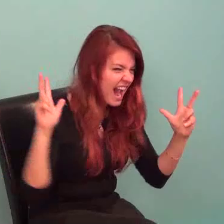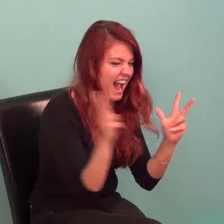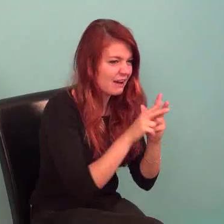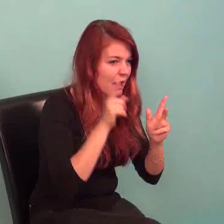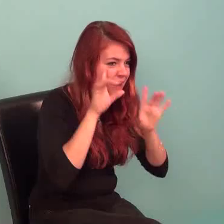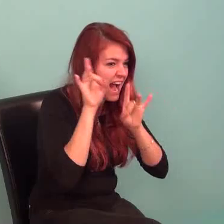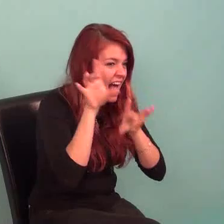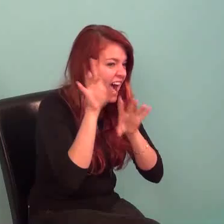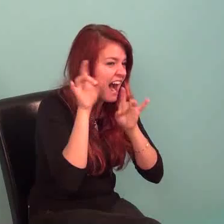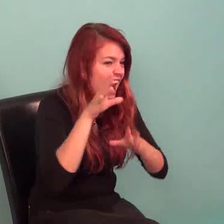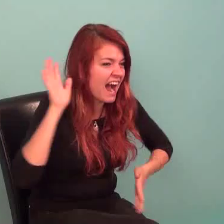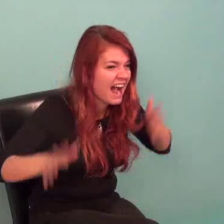Chłopiec szybko biegnie.